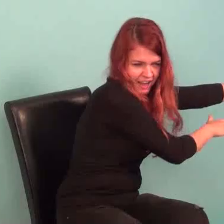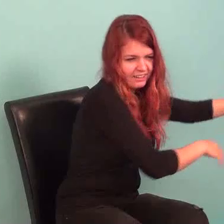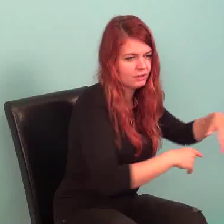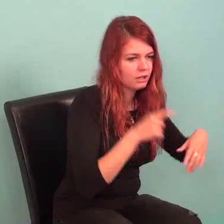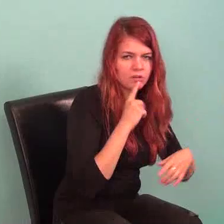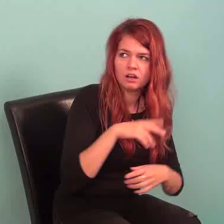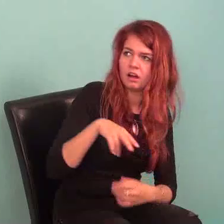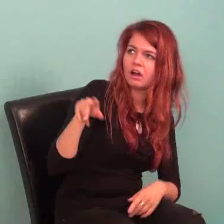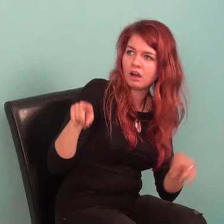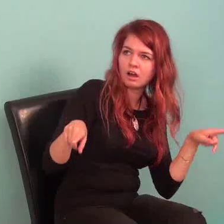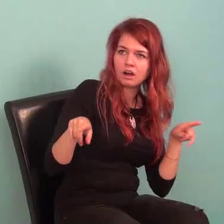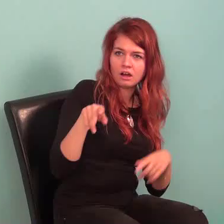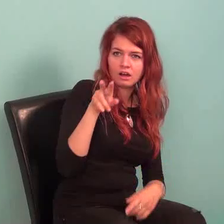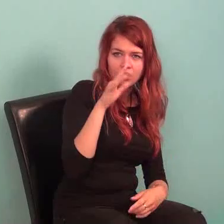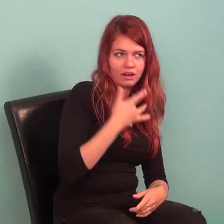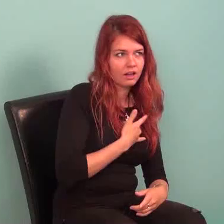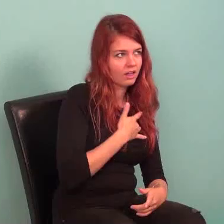Chłopak patrzy, jest zdezorientowany i zakochany.